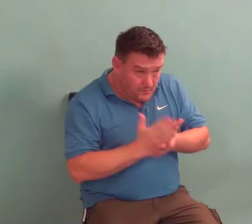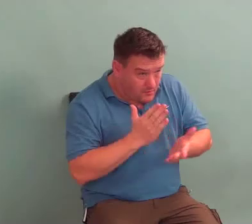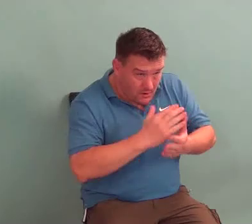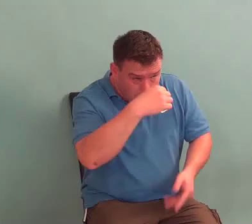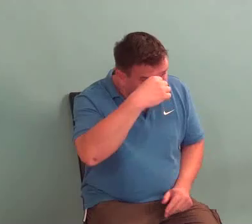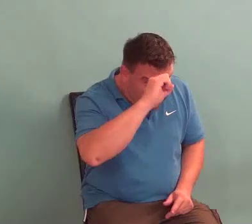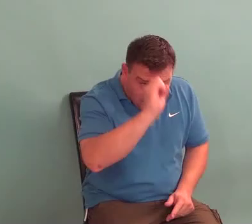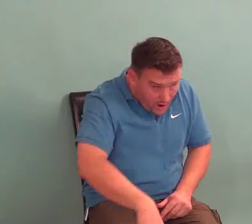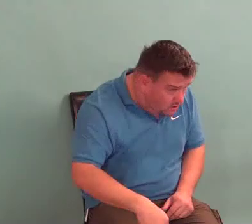Uparty budzik.